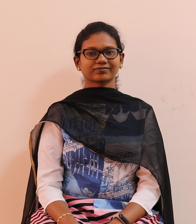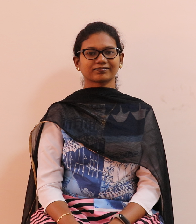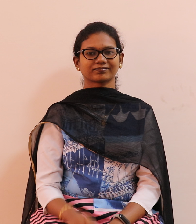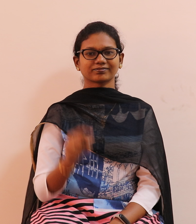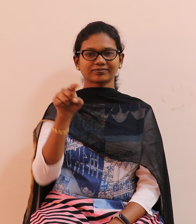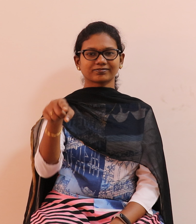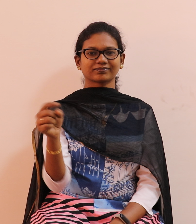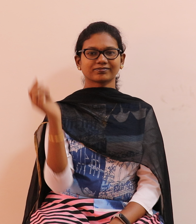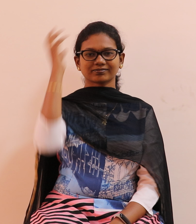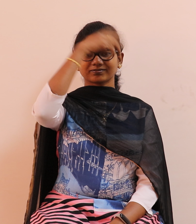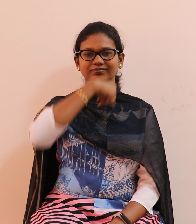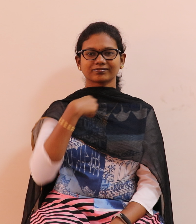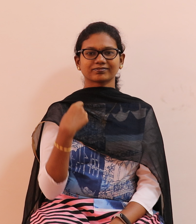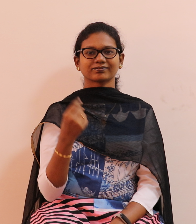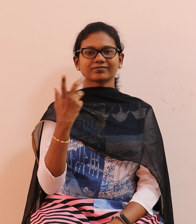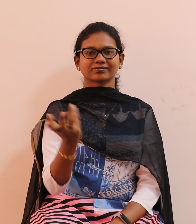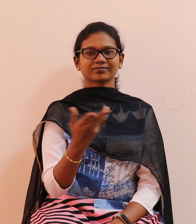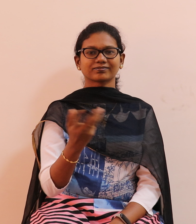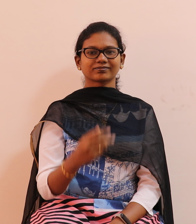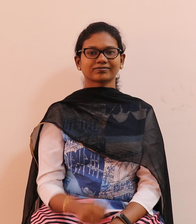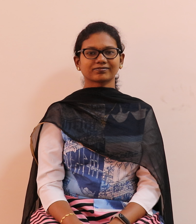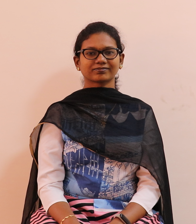what happened